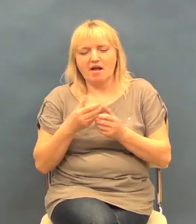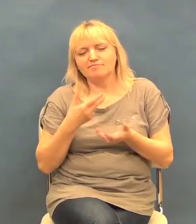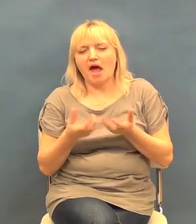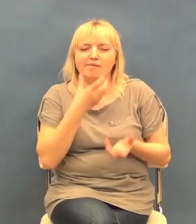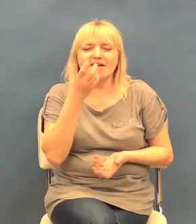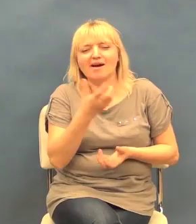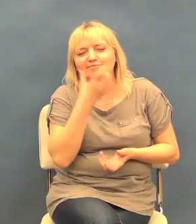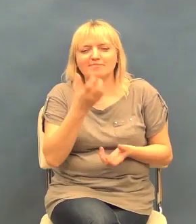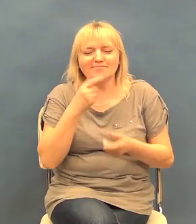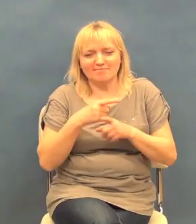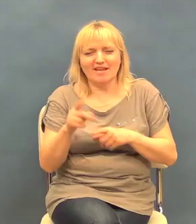Jedzą i idą.